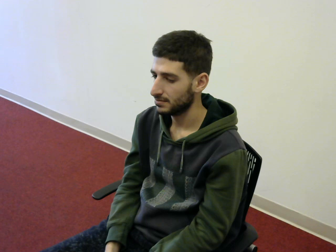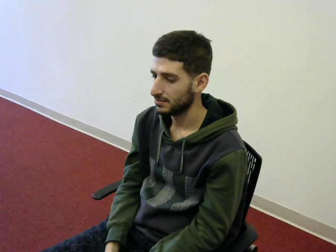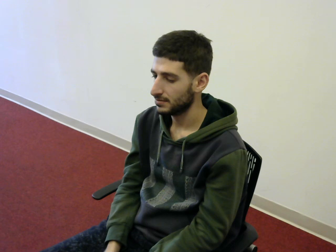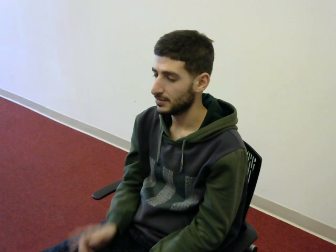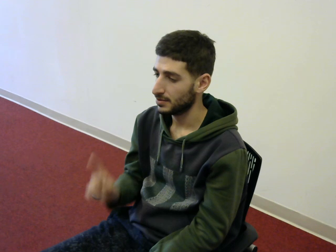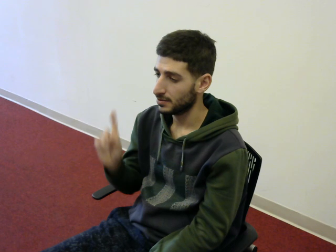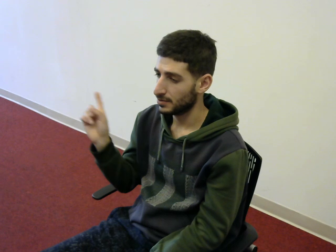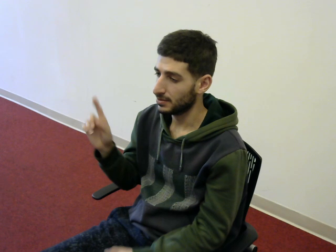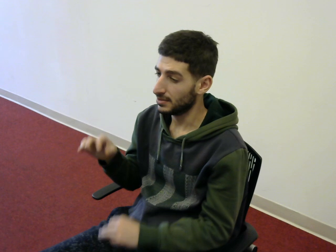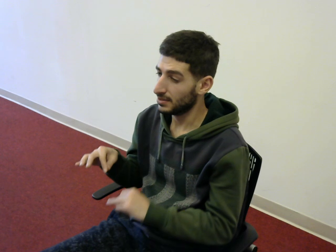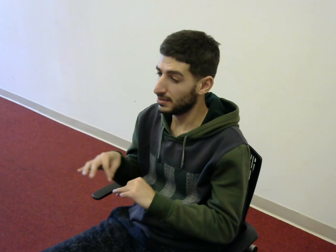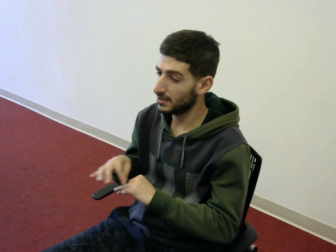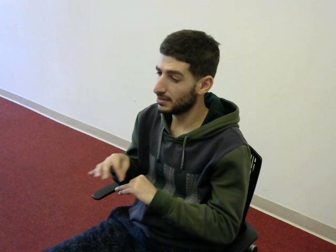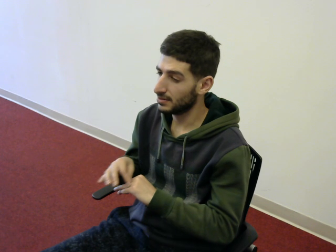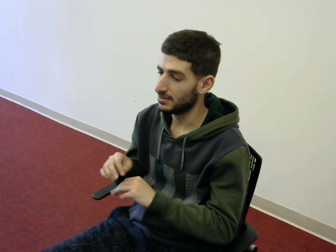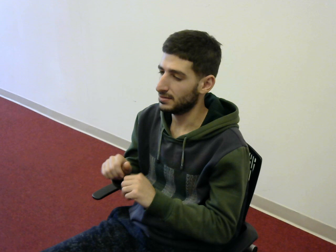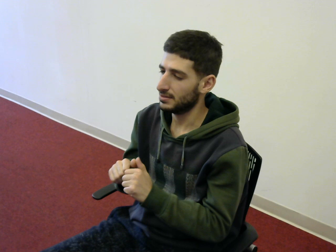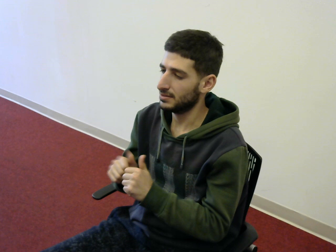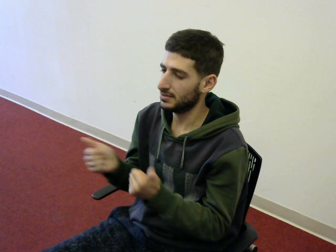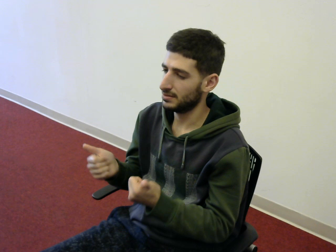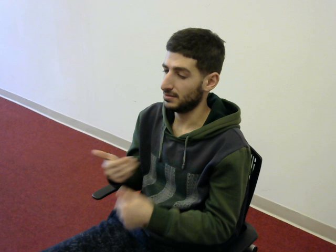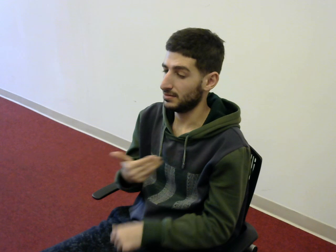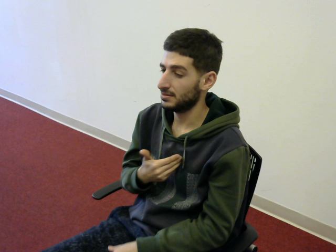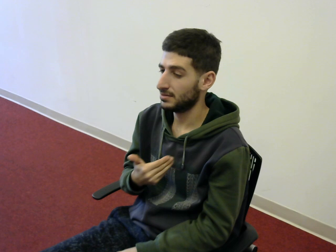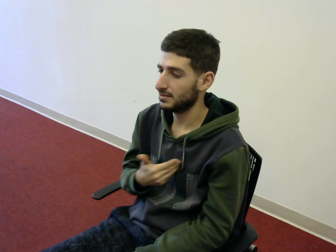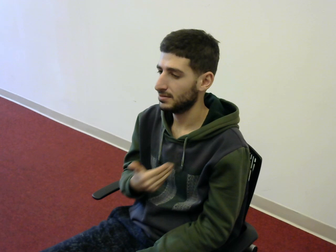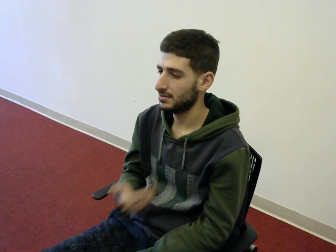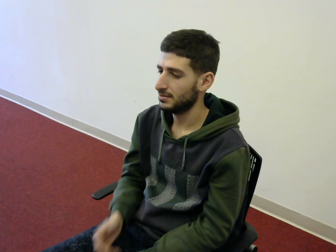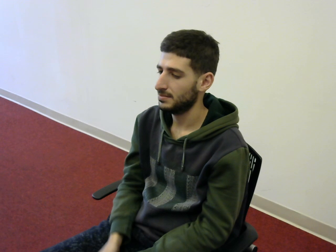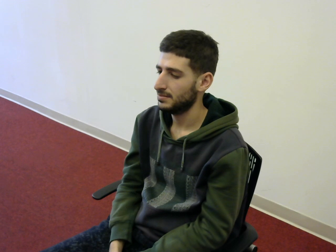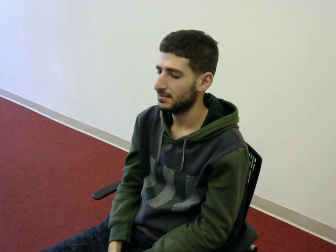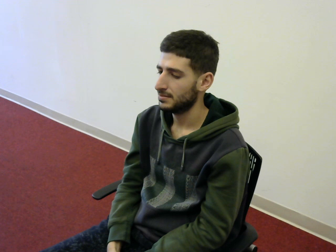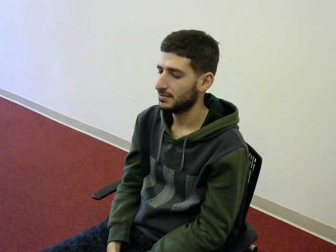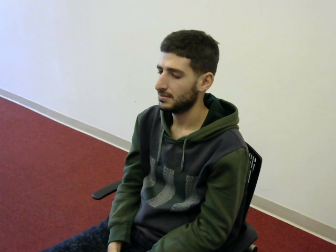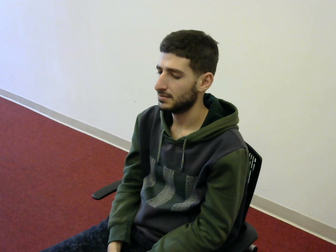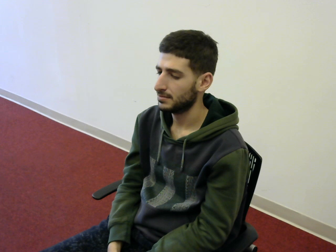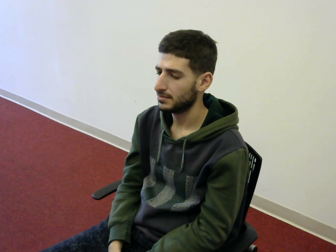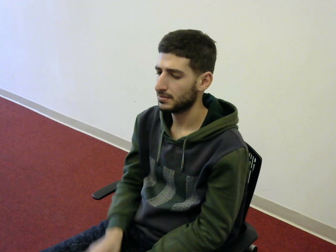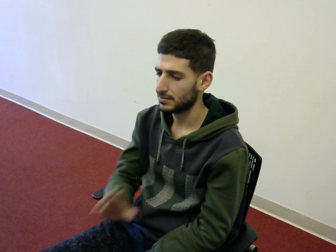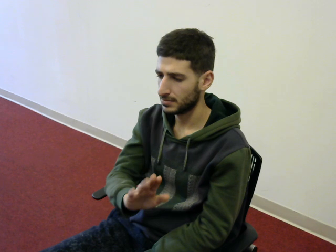O həyat yoldaşından ayrılmaq istəyir